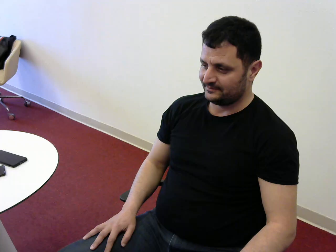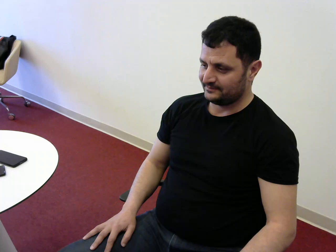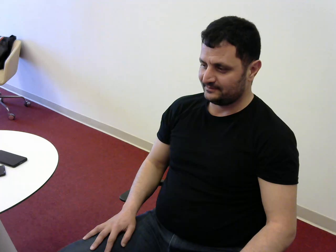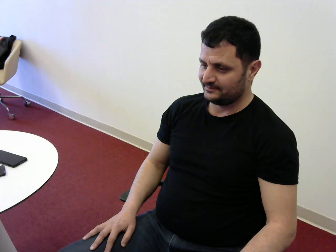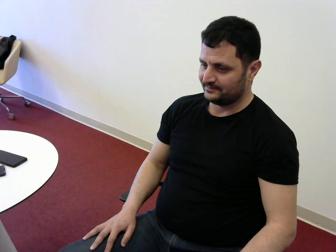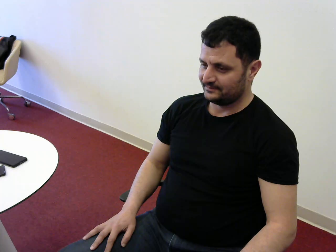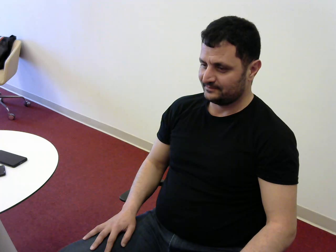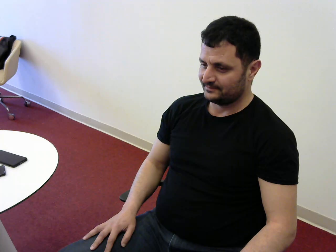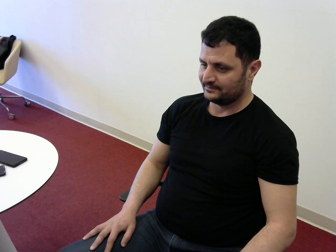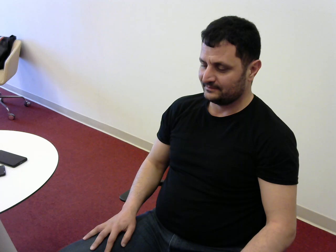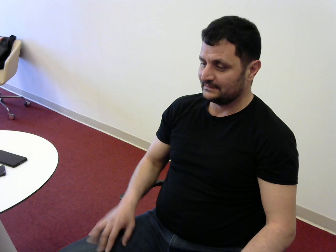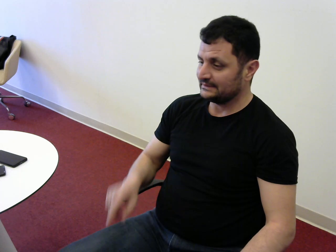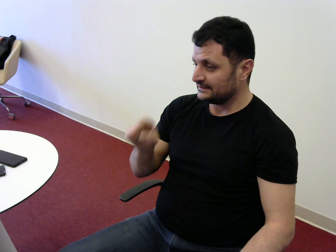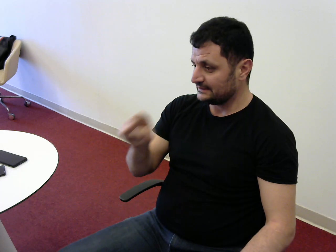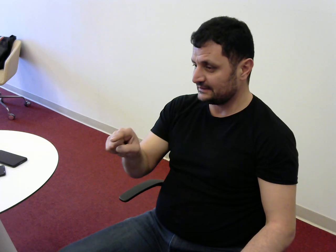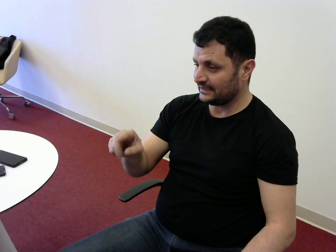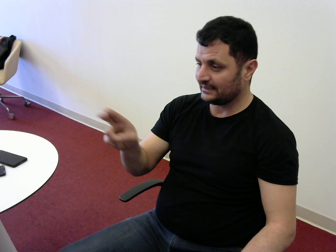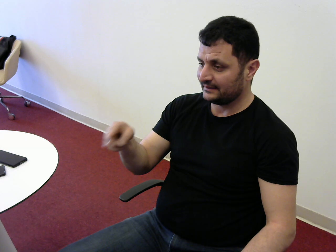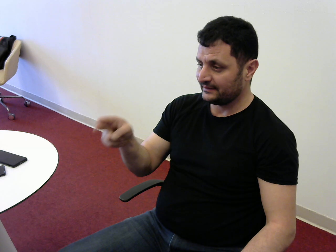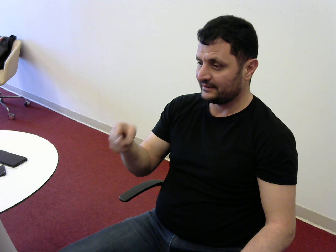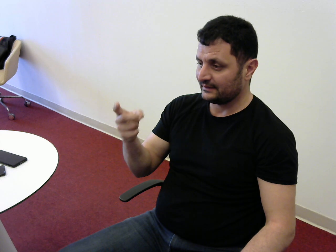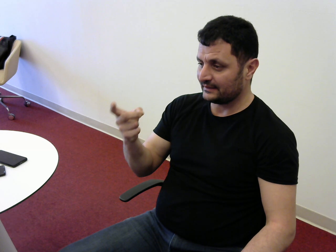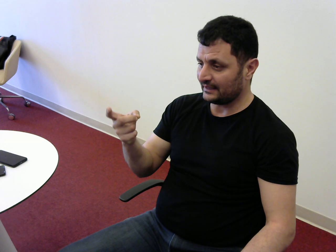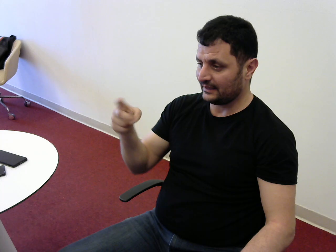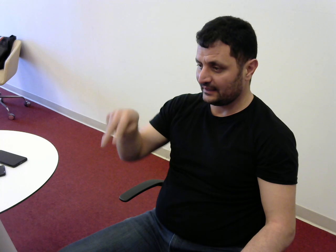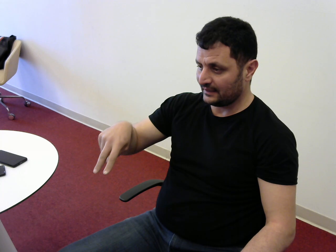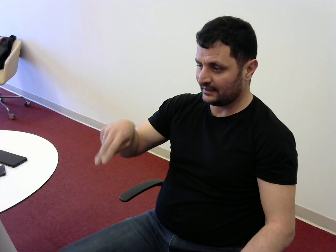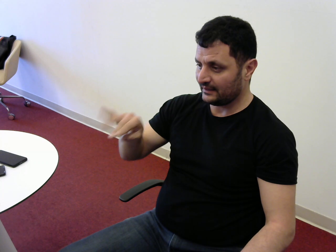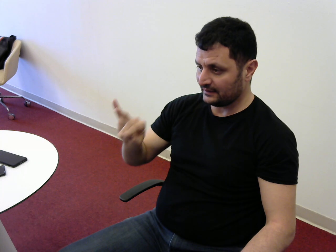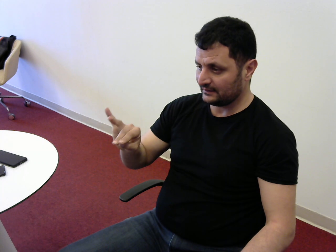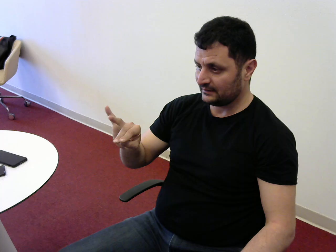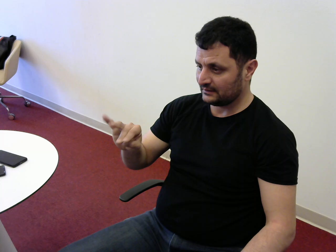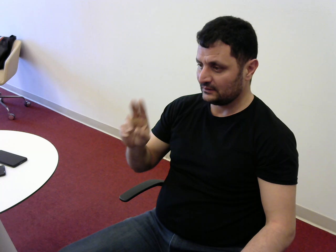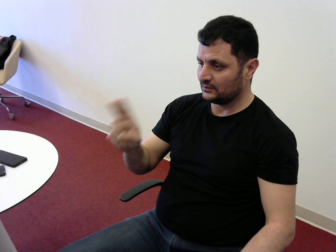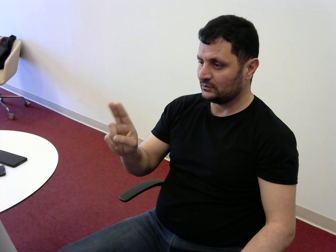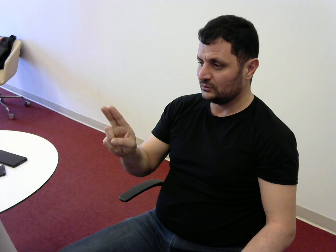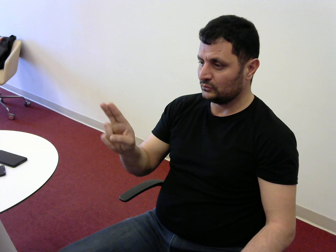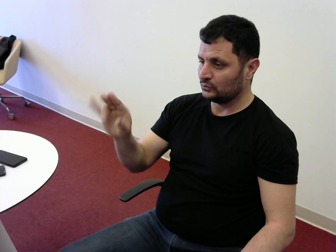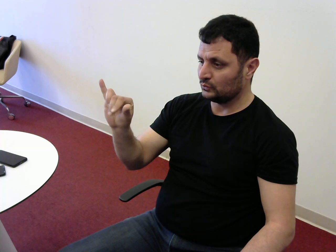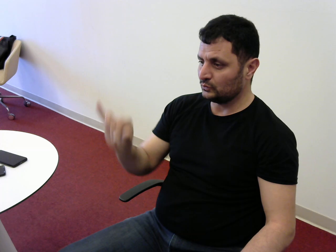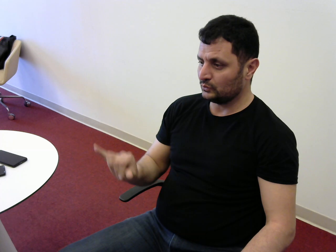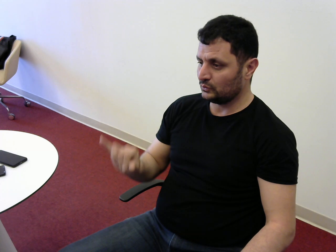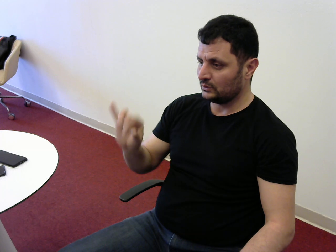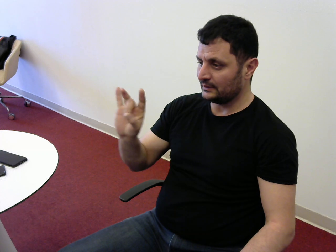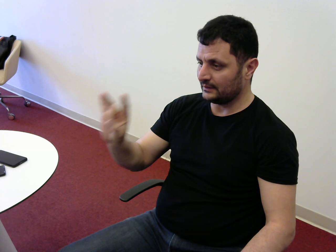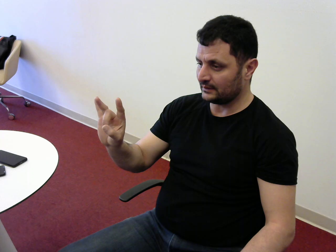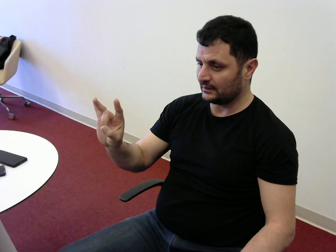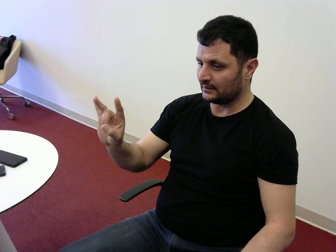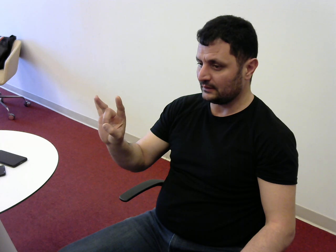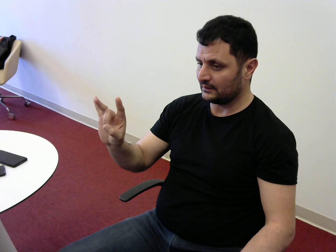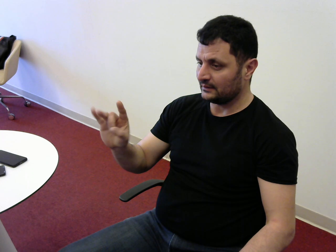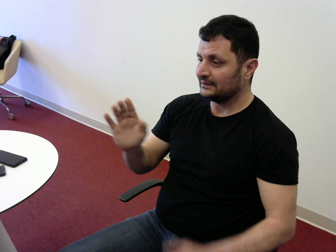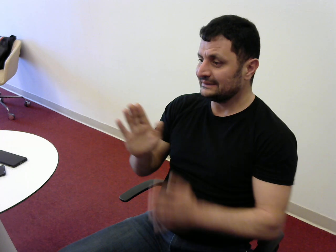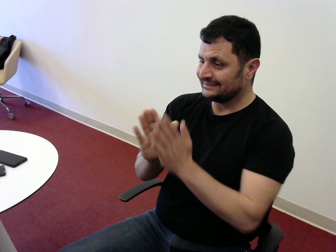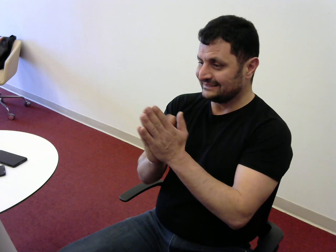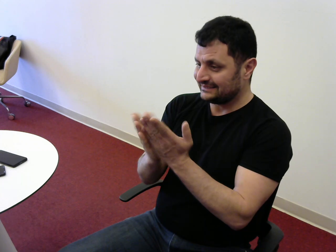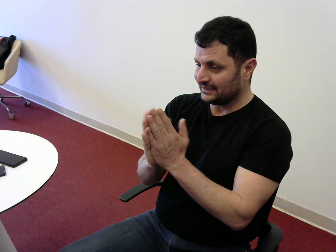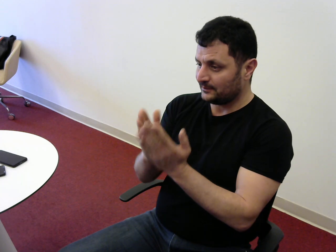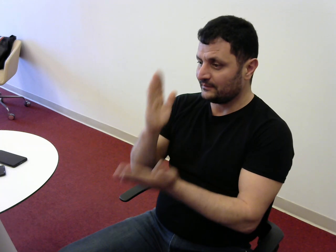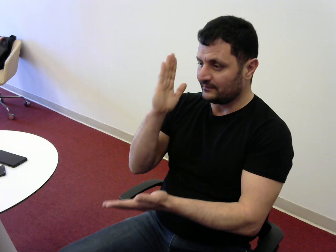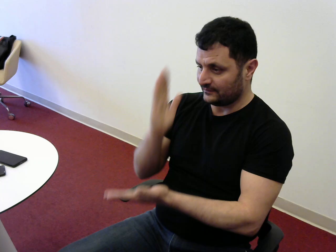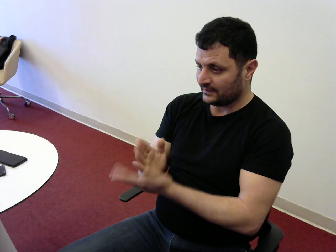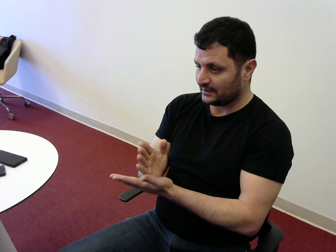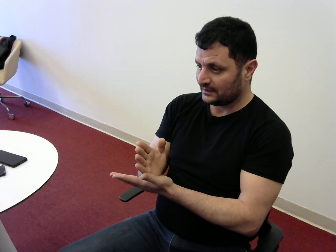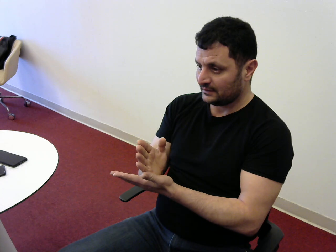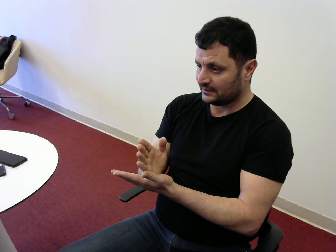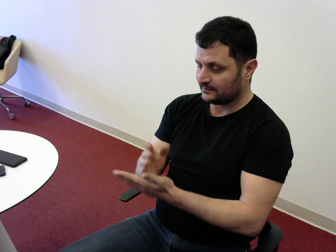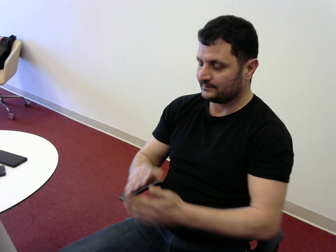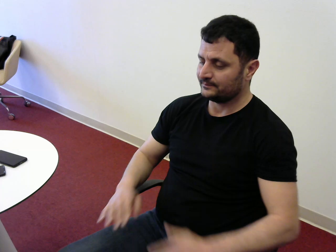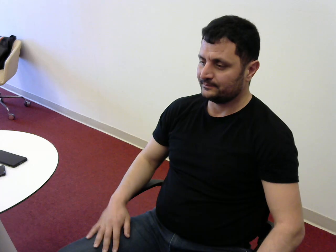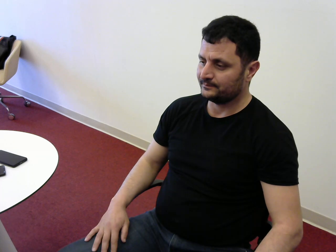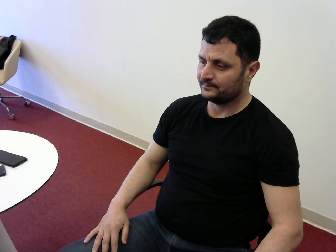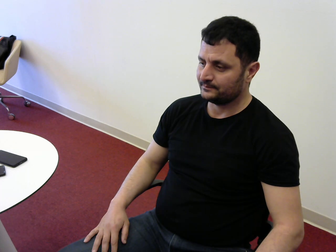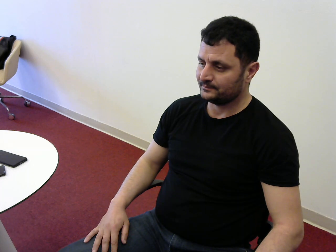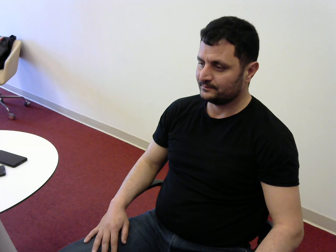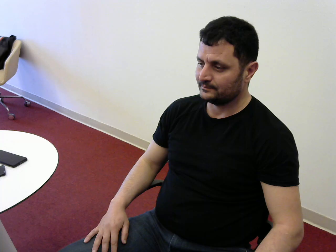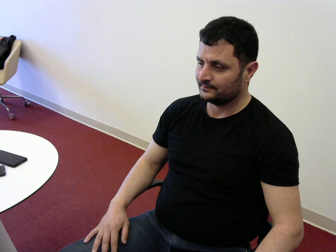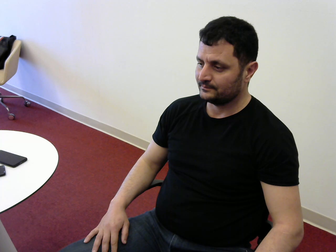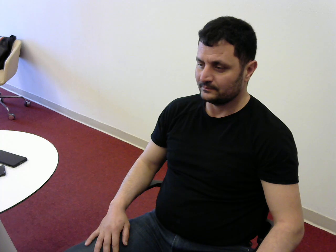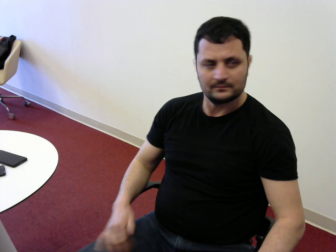Sizdə "Dəli Kür" kitabı var?